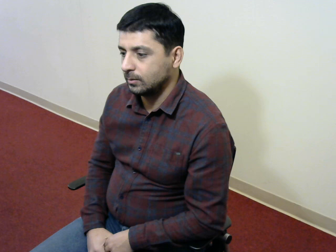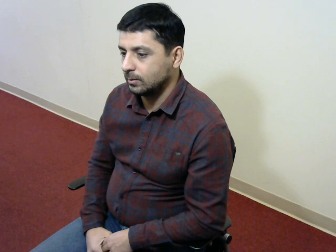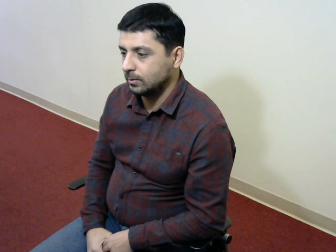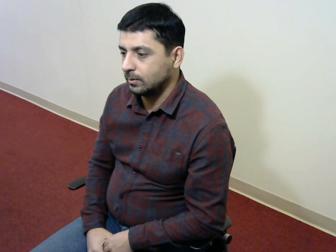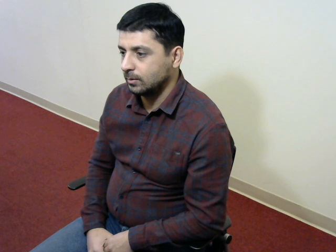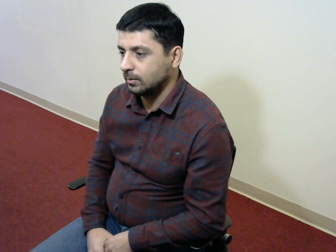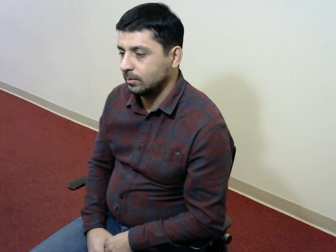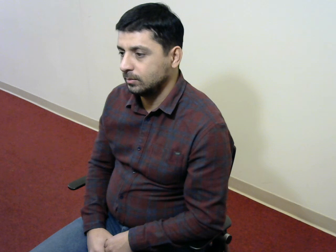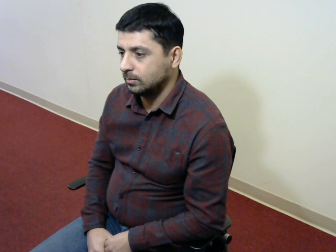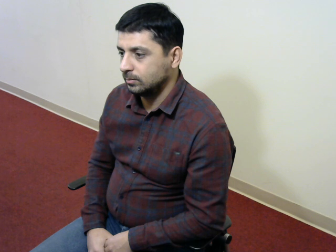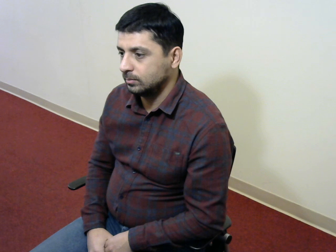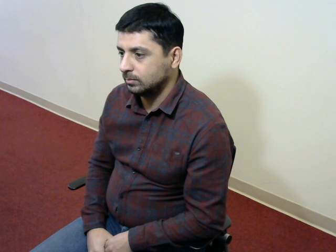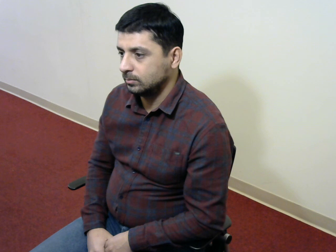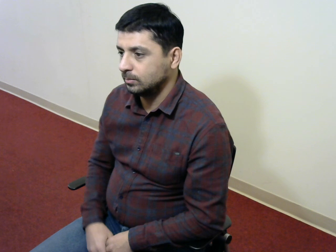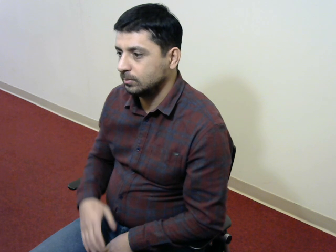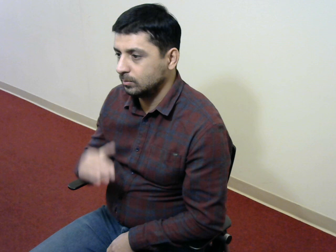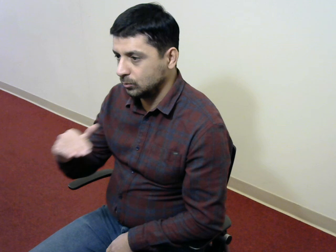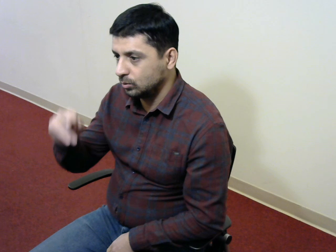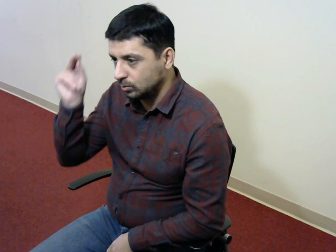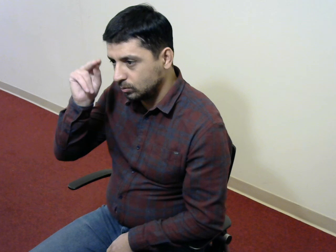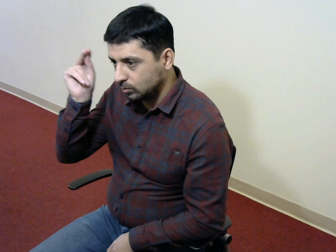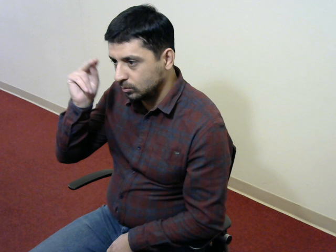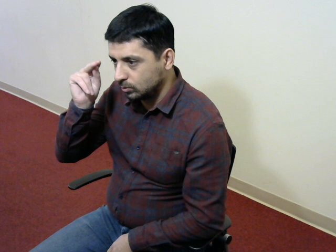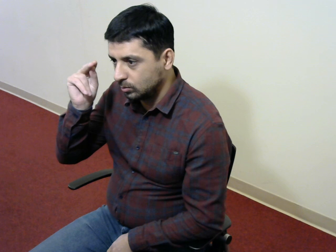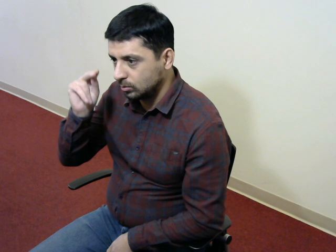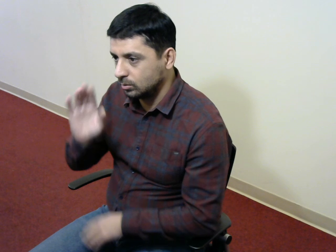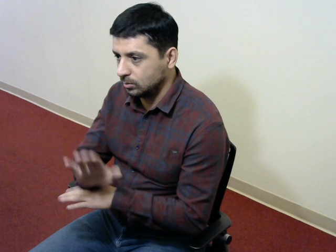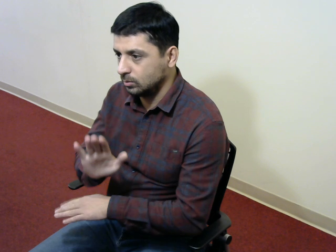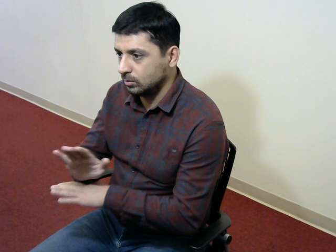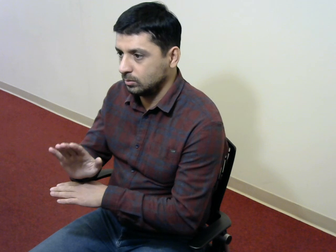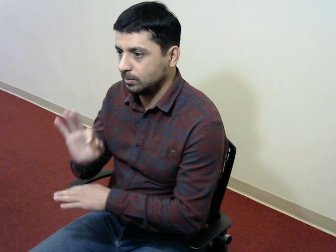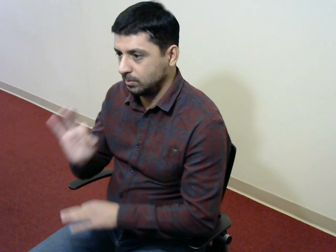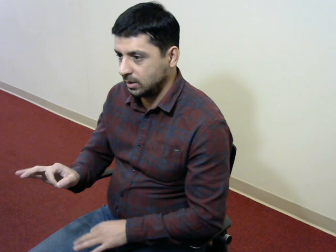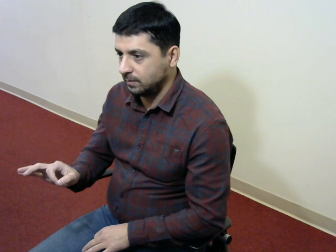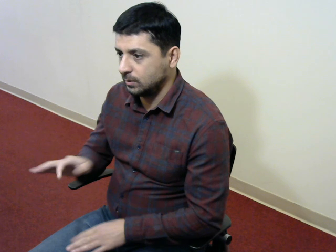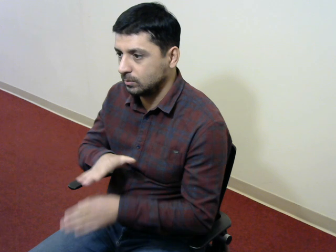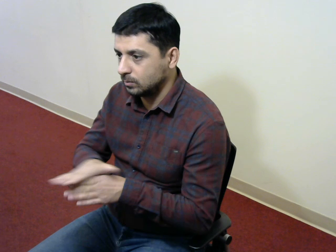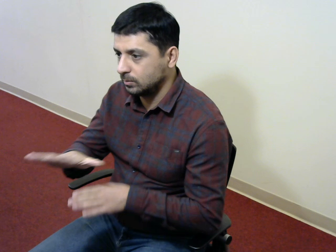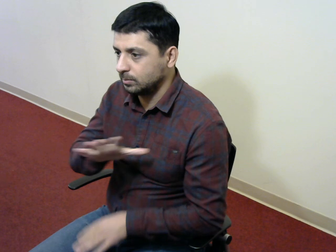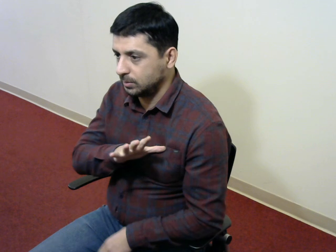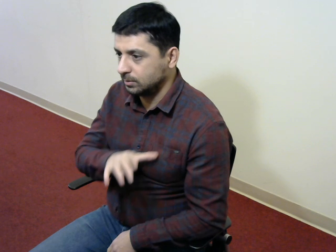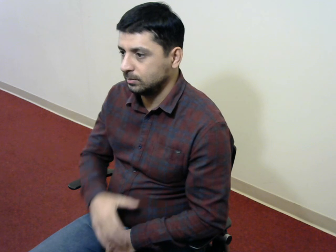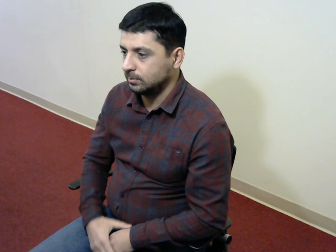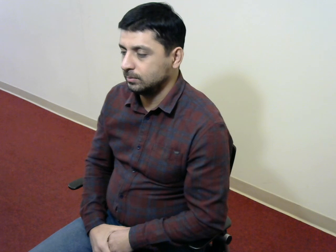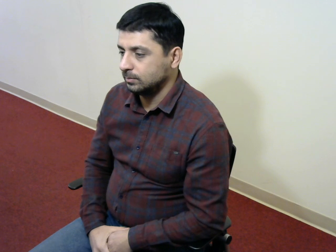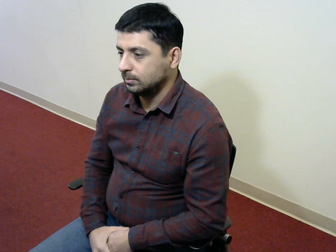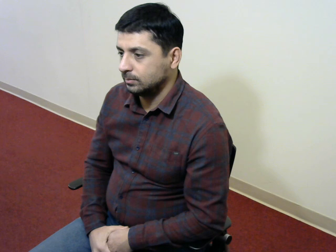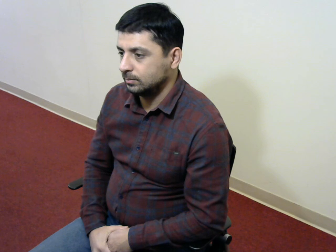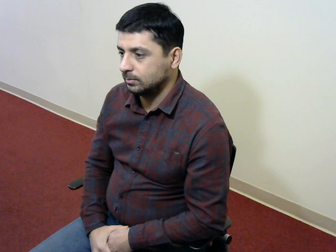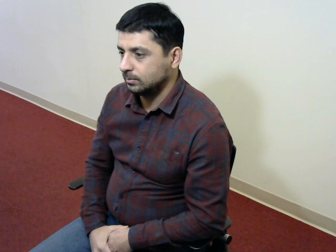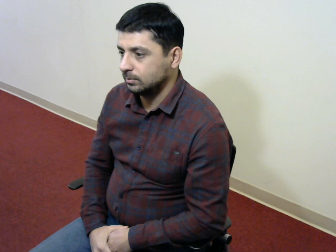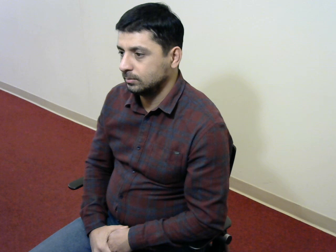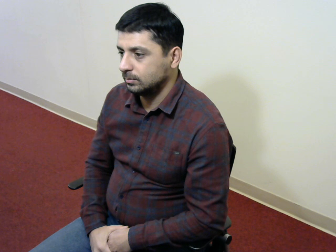Sənin şagirdin tapşırıqları düzgün yerinə yetirib